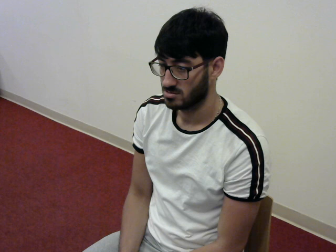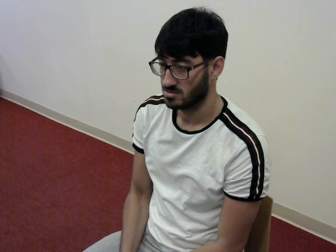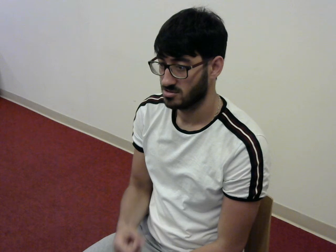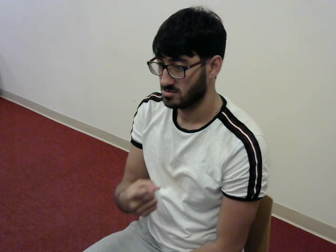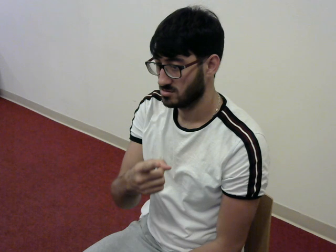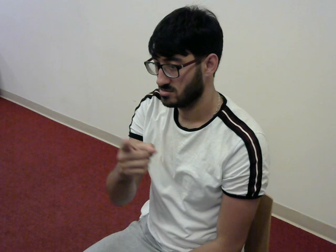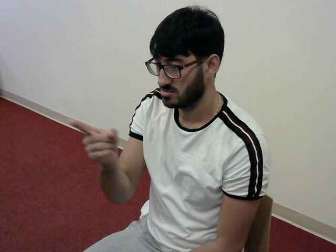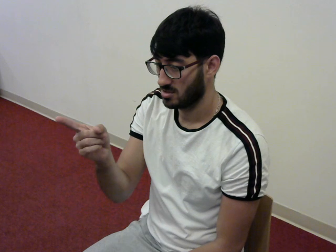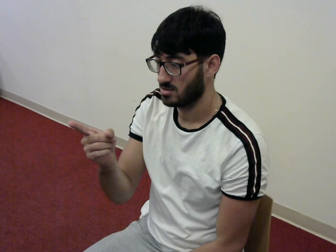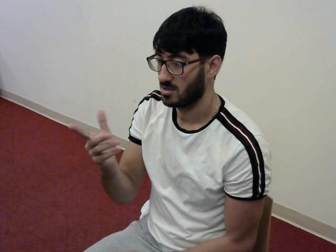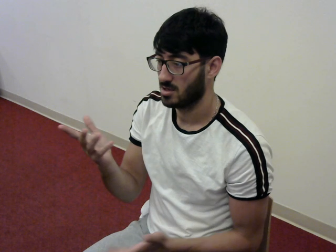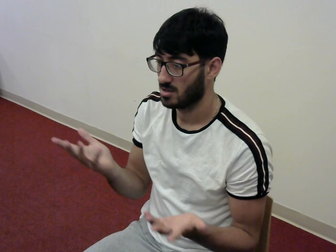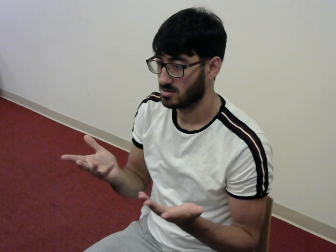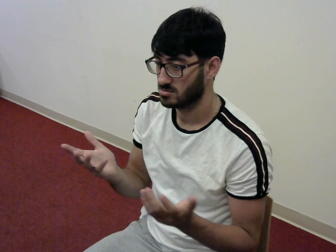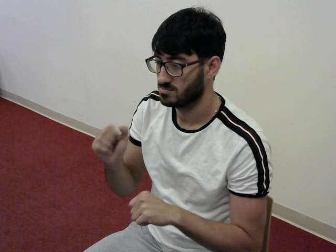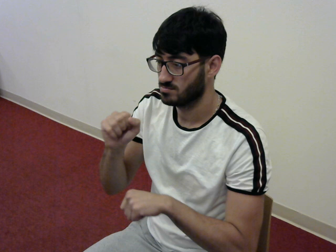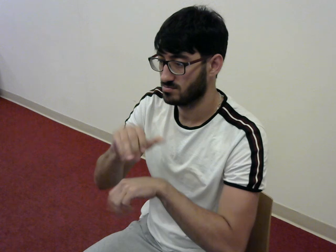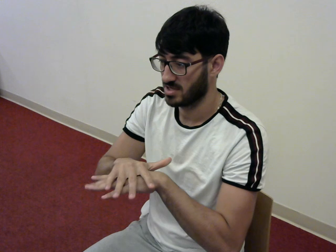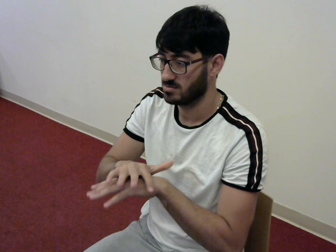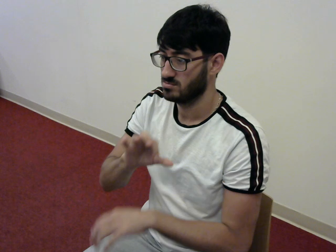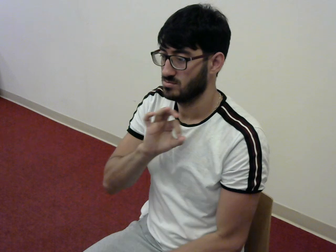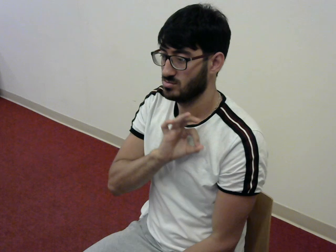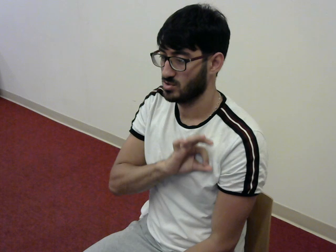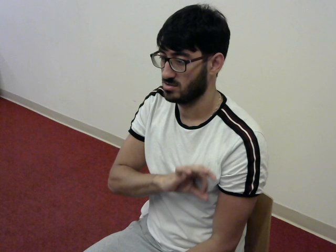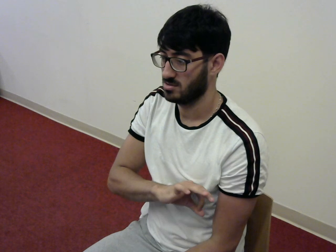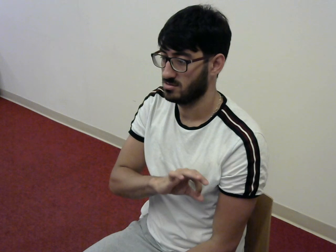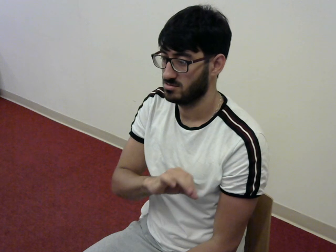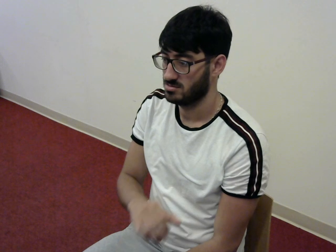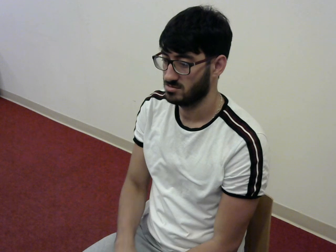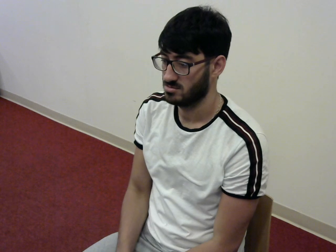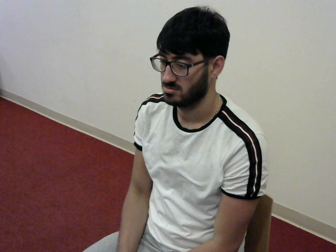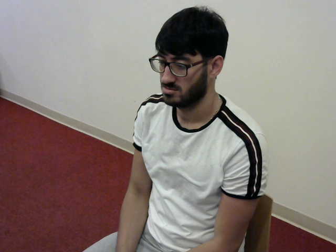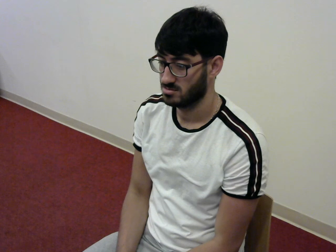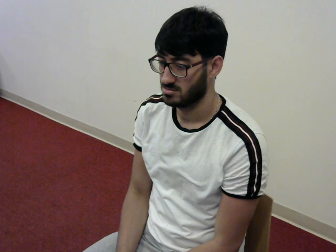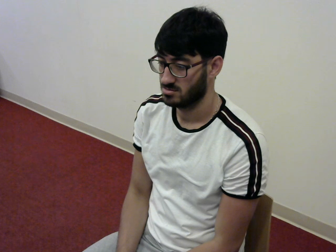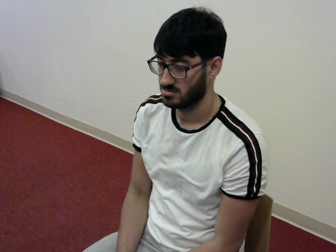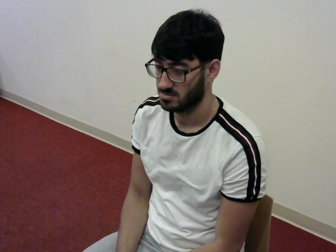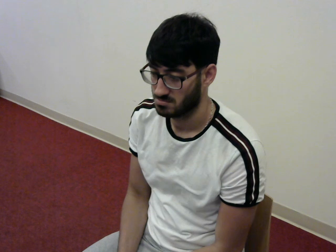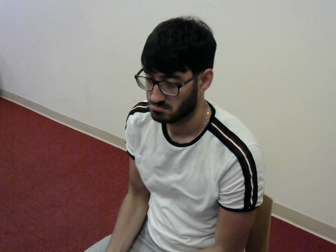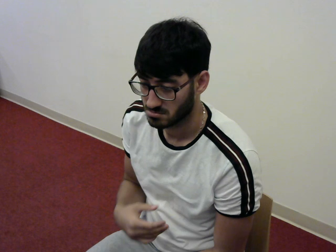Siz hansı bankın müştərisisiniz?